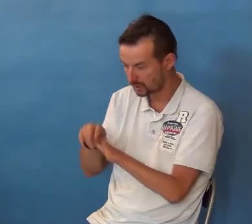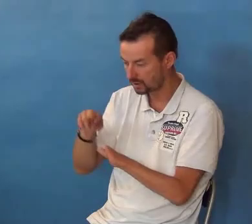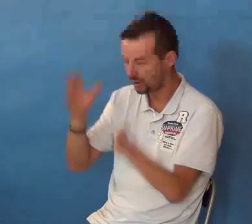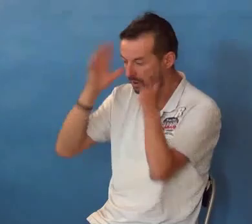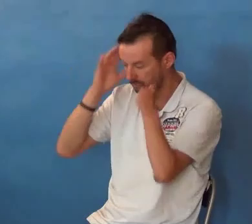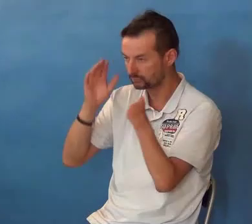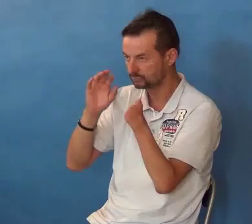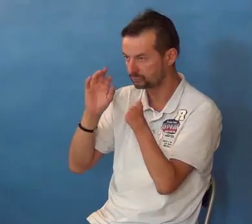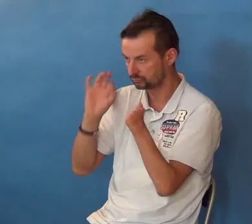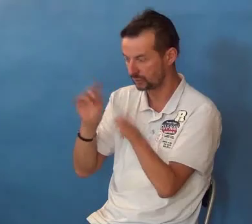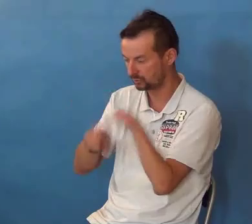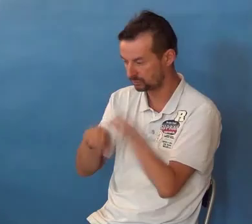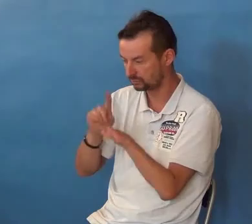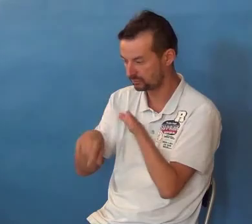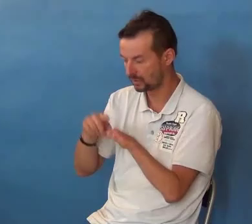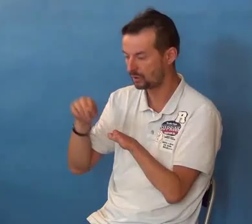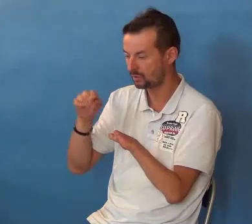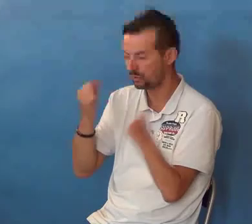Można normalnie używać kasku.